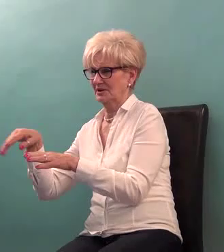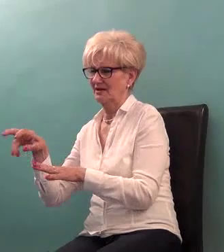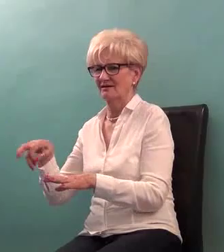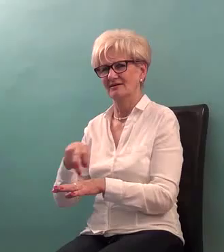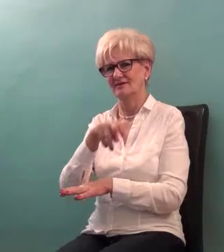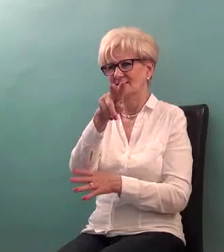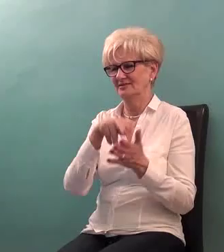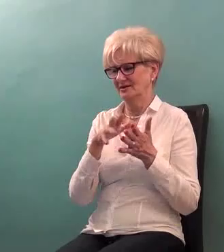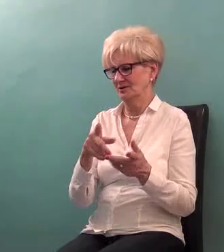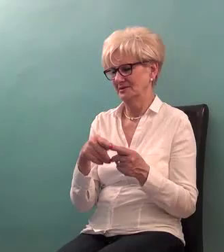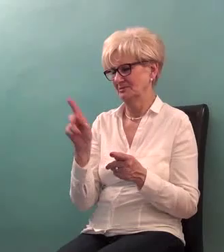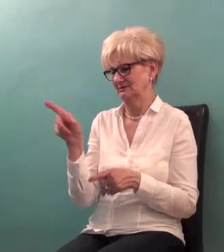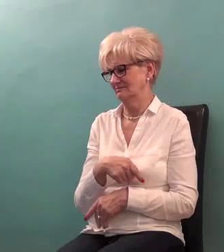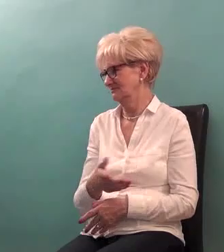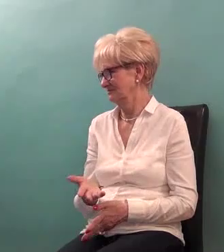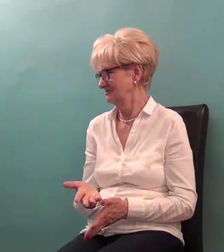Do miasta nie wolno, ten znak jest przekreślony.